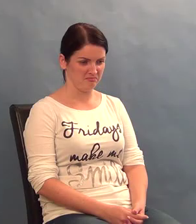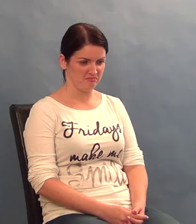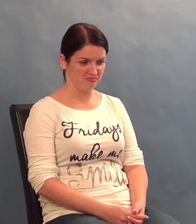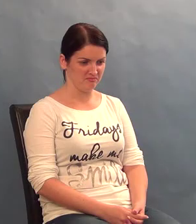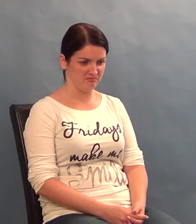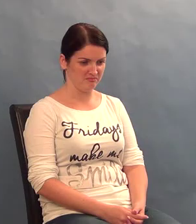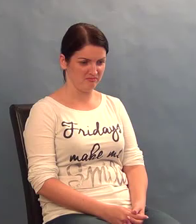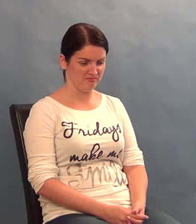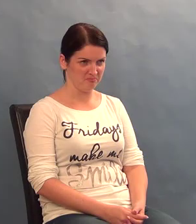Umówimy się.